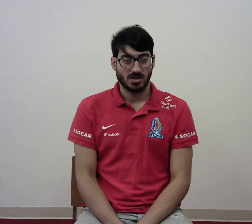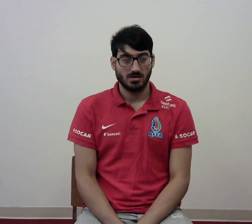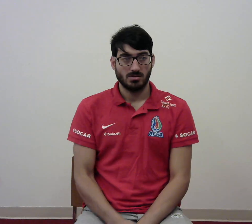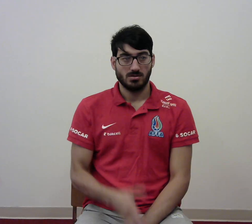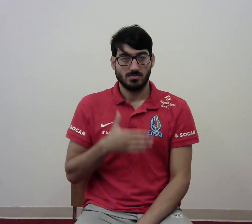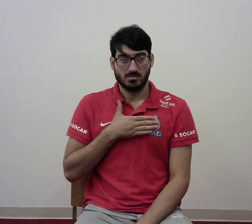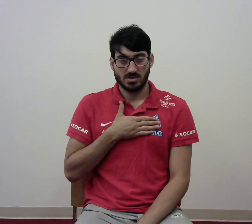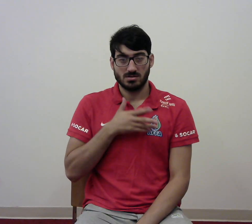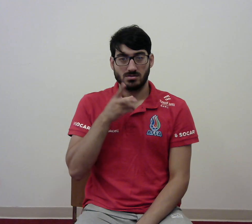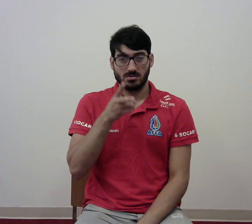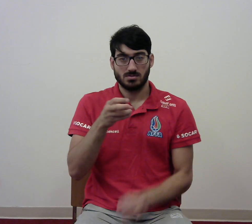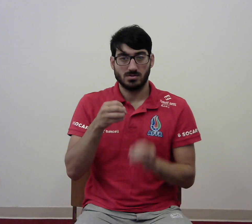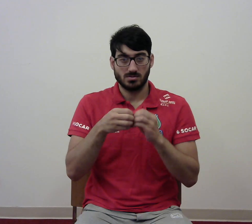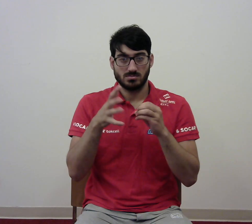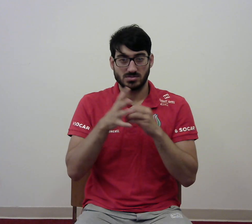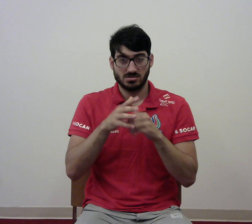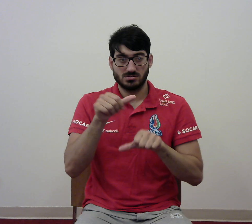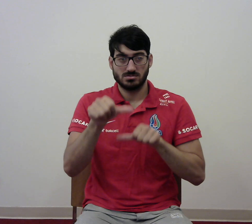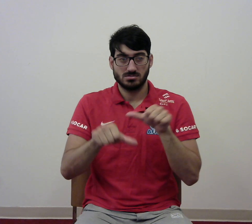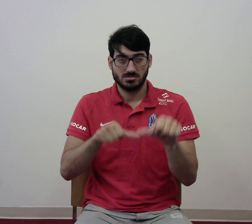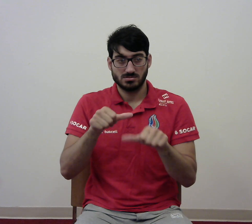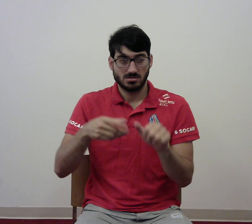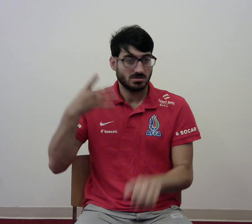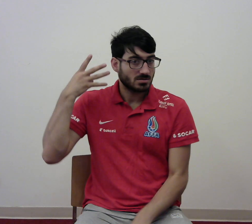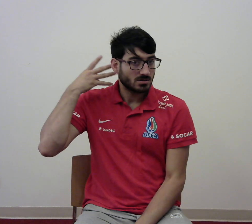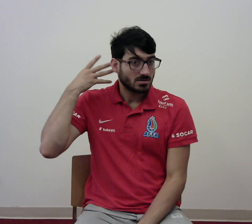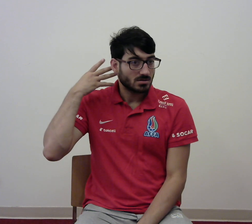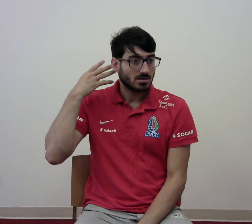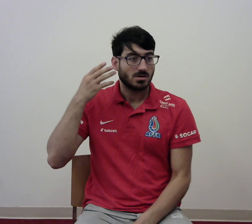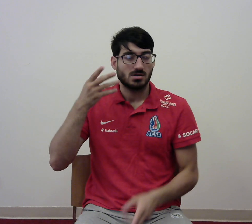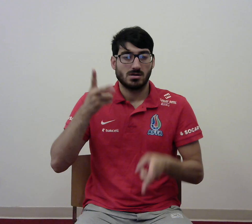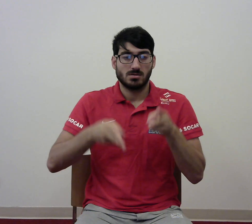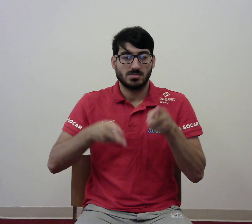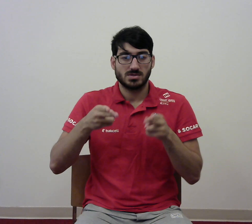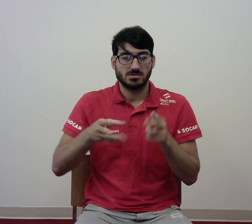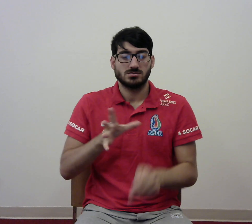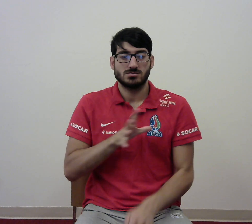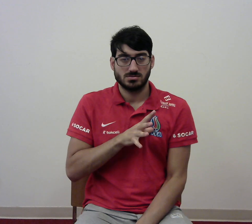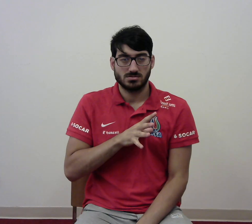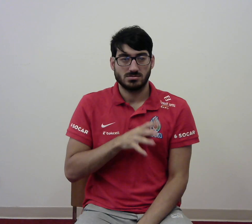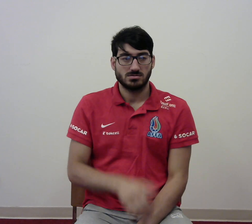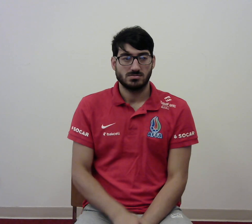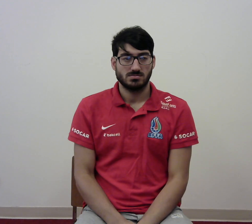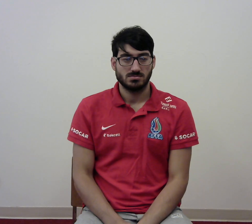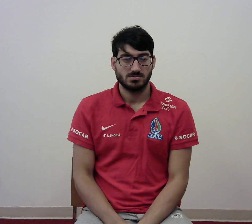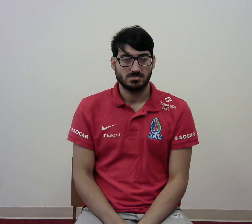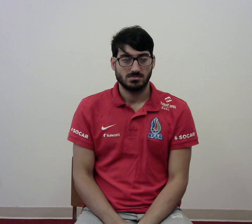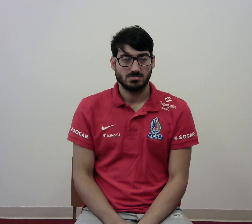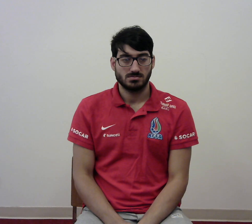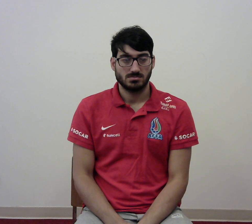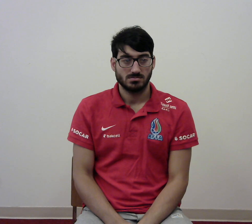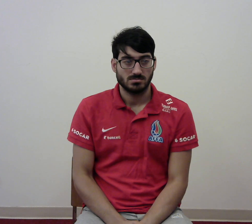Mən 2015-ci ildə koxlear implant əməliyyatı keçirmişəm